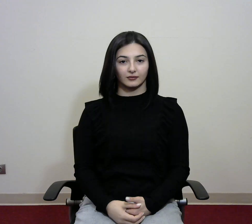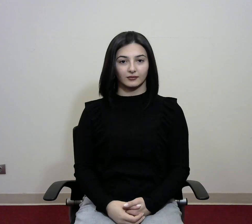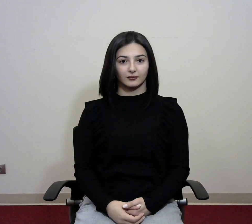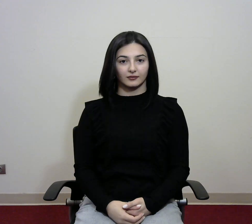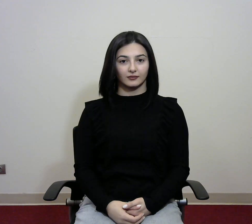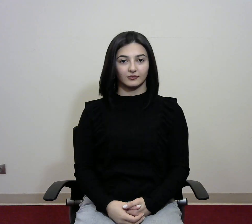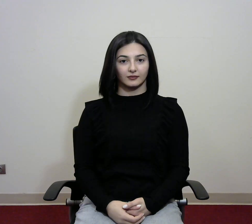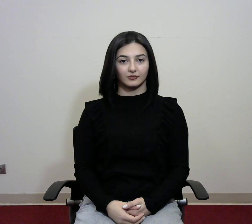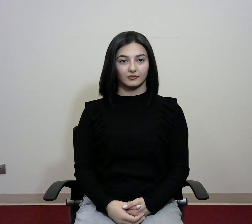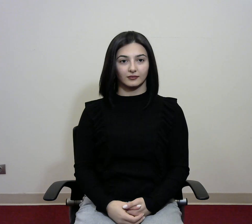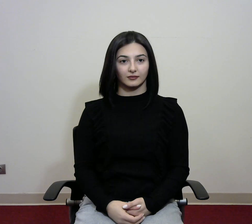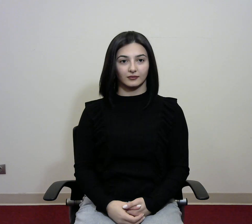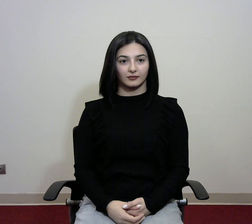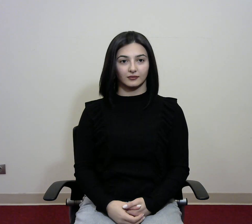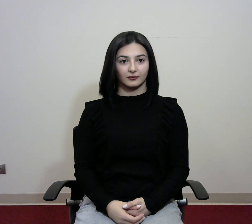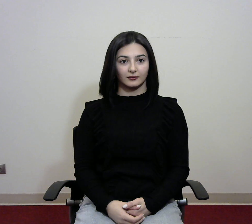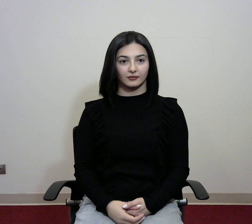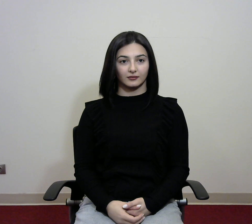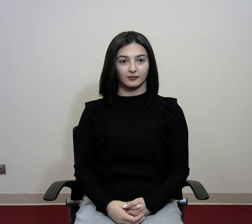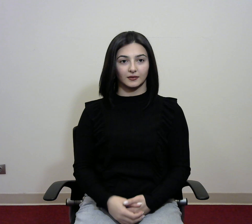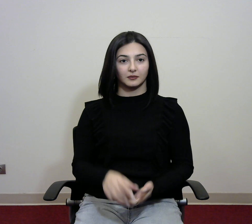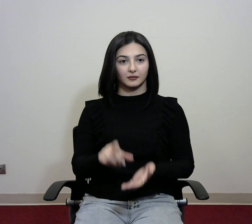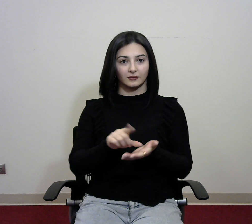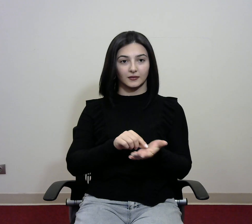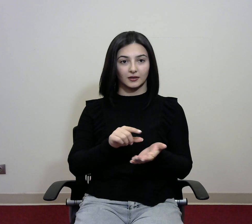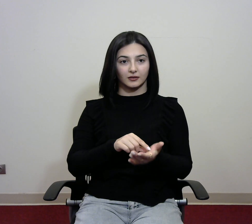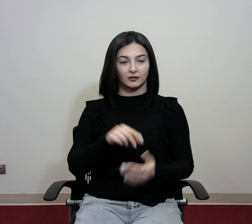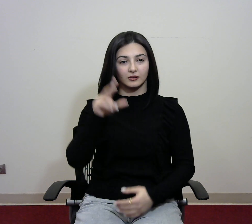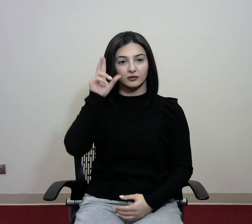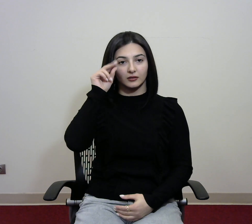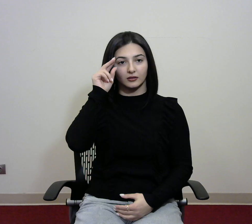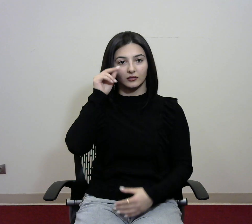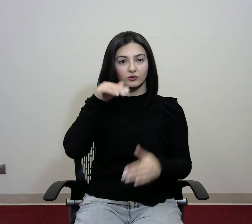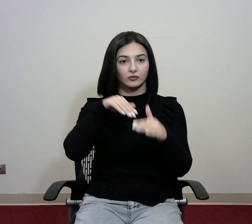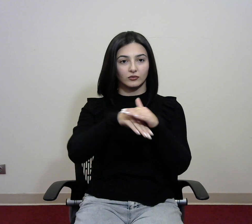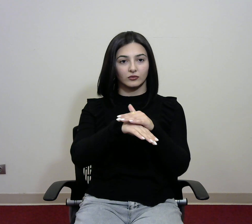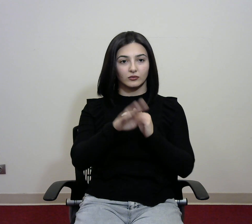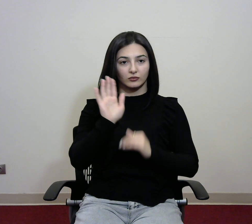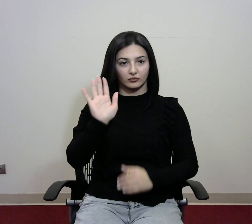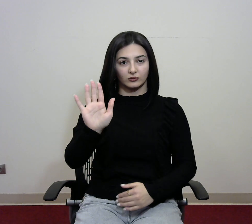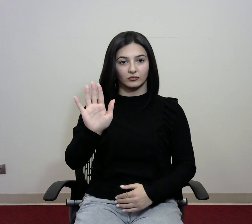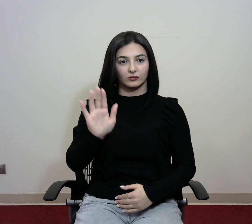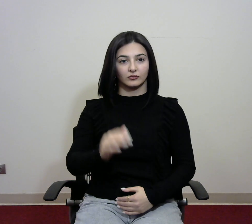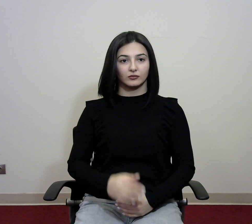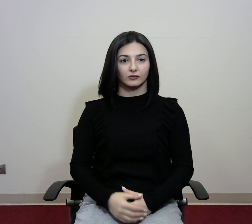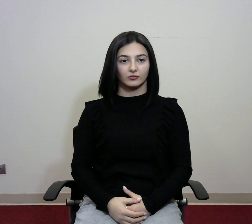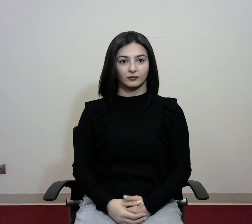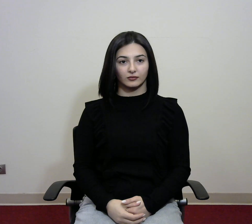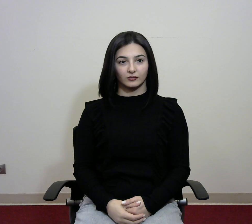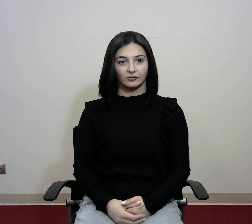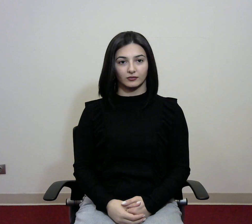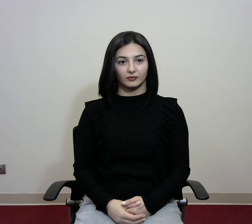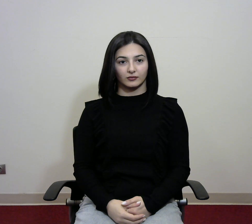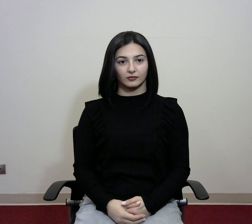Pensiyaya nə vaxt çıxacam?